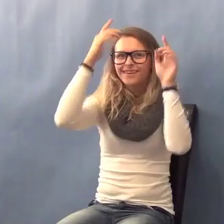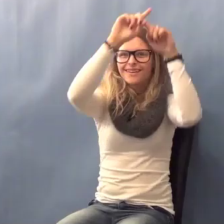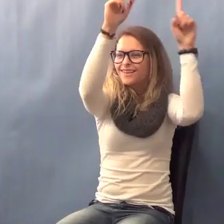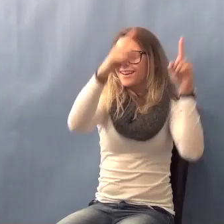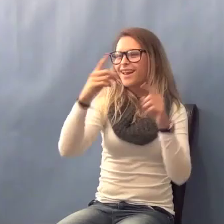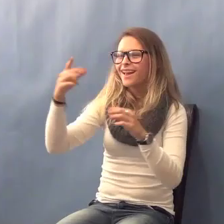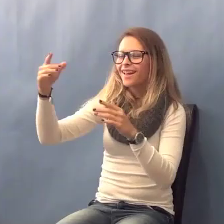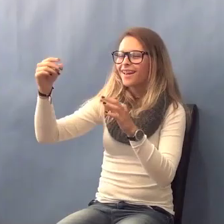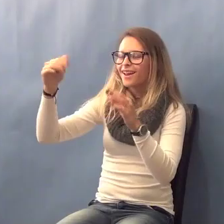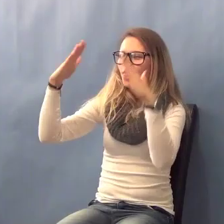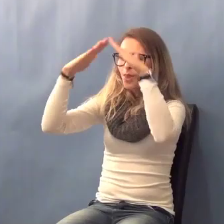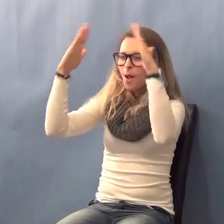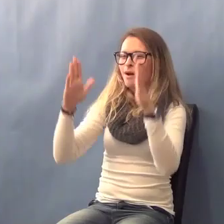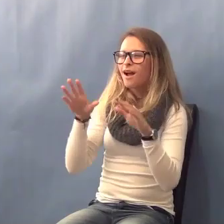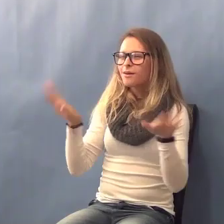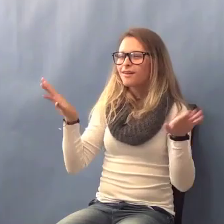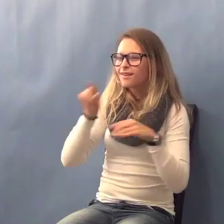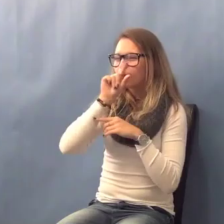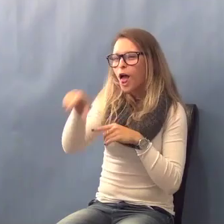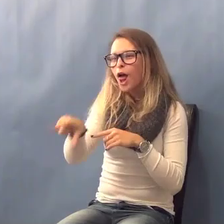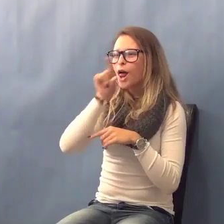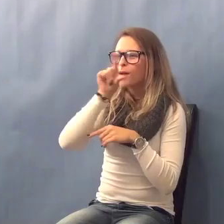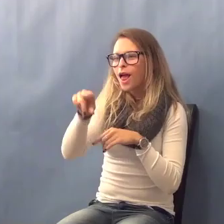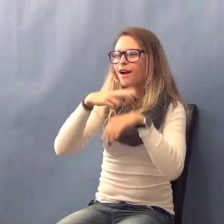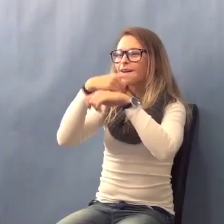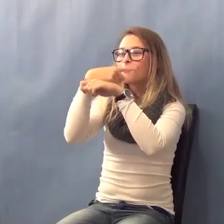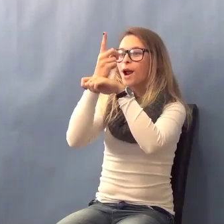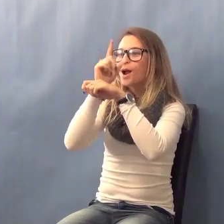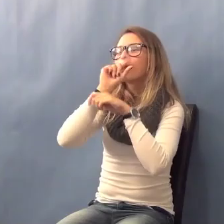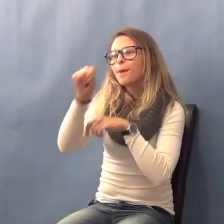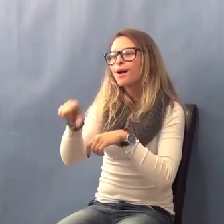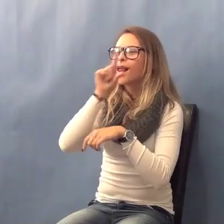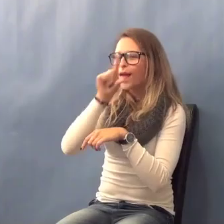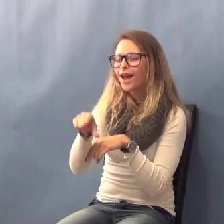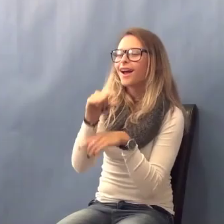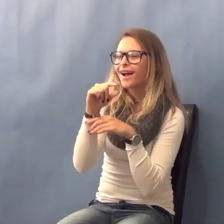Wiesz, taki kwadratowy zegar w kształcie domku, ptaszek wylatuje o pełnej godzinie.